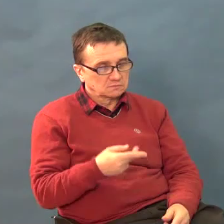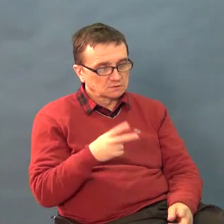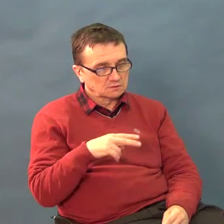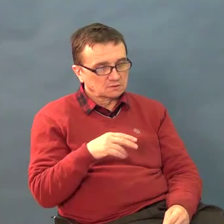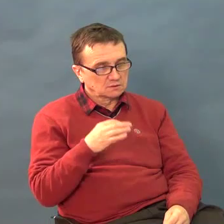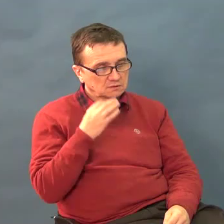Następny.